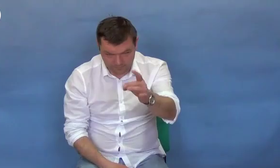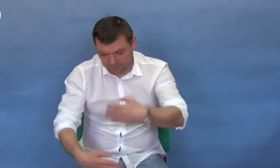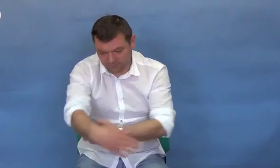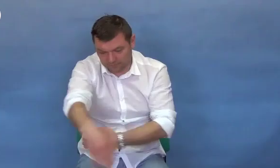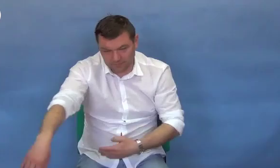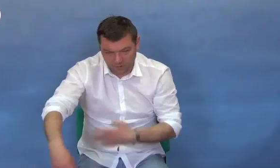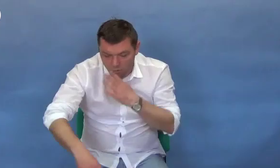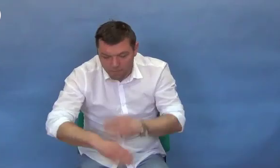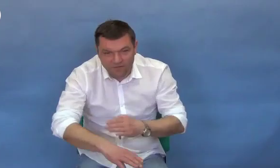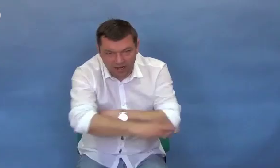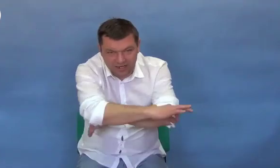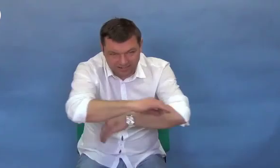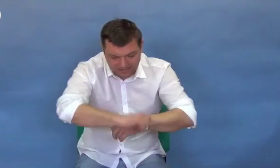Umowna linia.